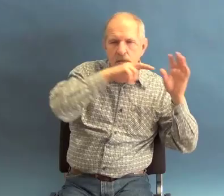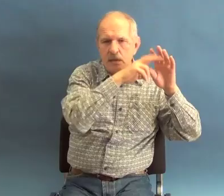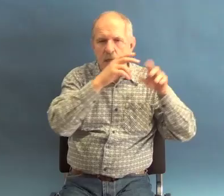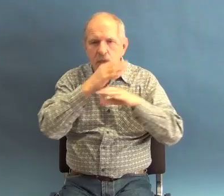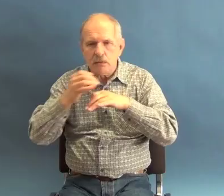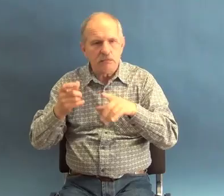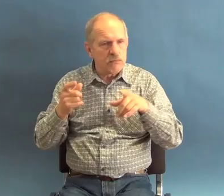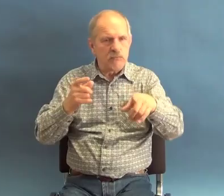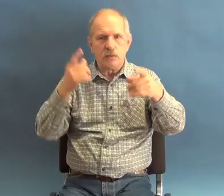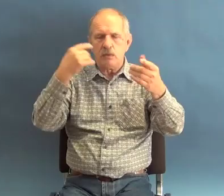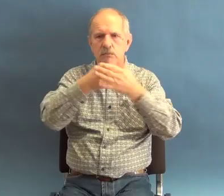Nagle znajdują zamknięte drzwi.